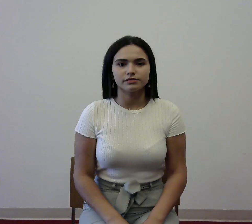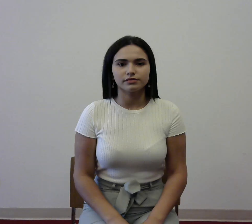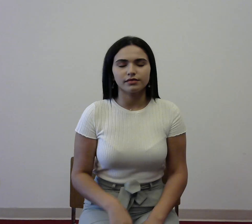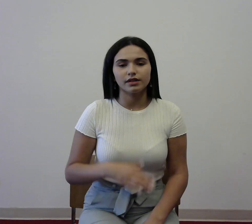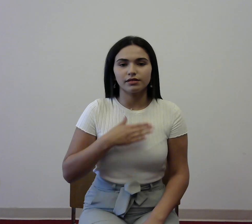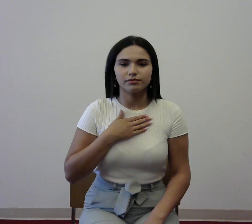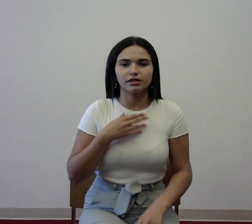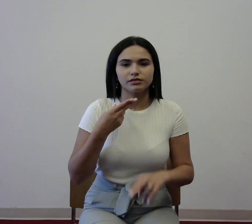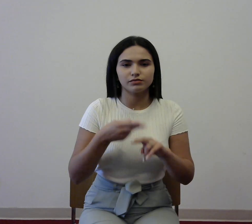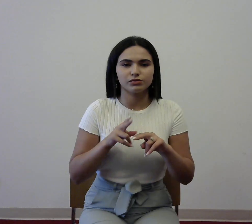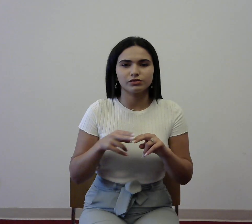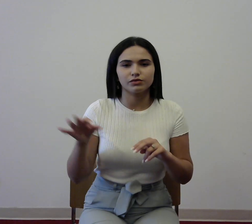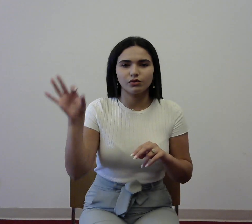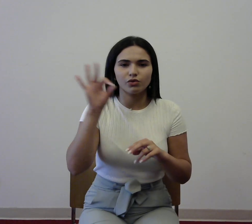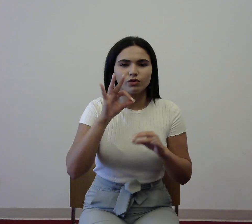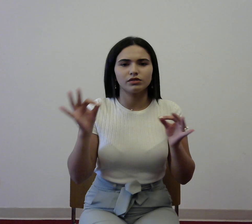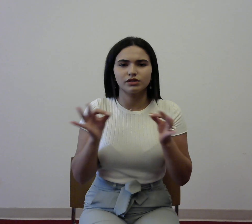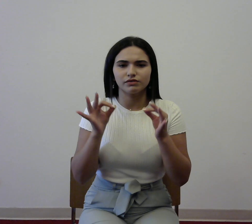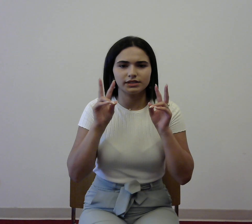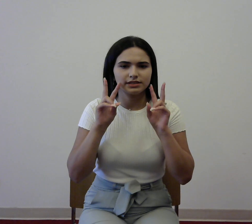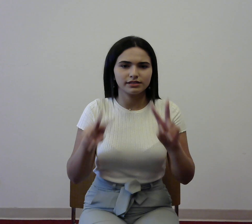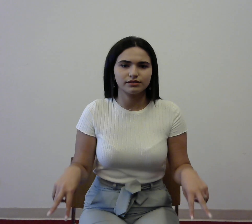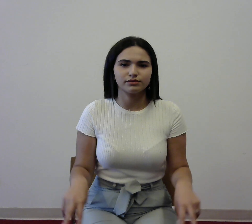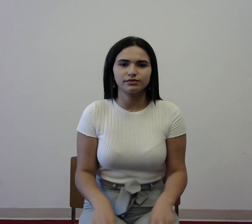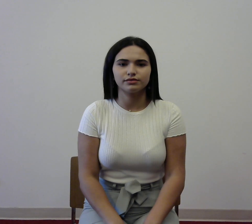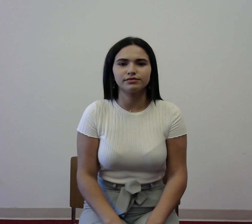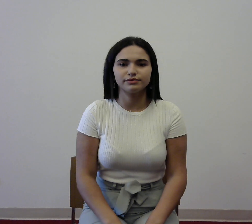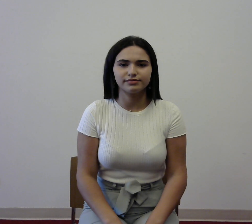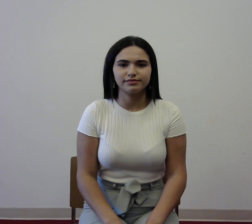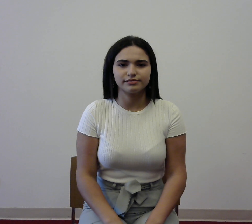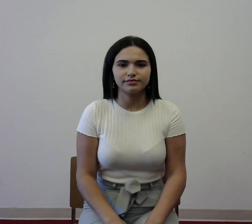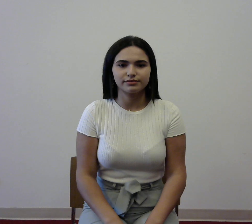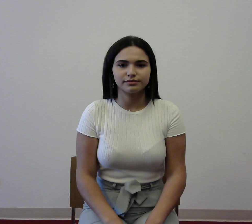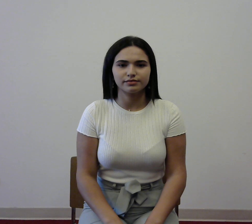Mən bu barədə heç nə bilmirəm